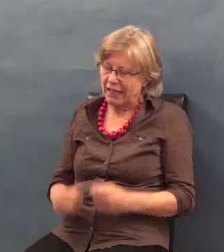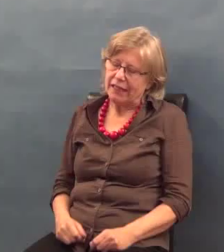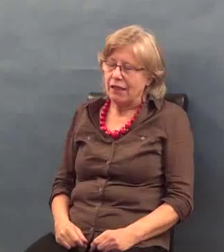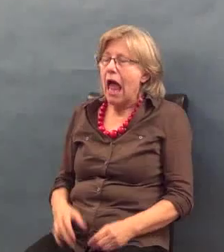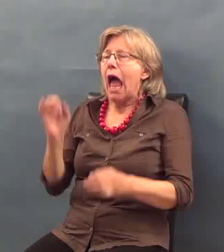Akurat.